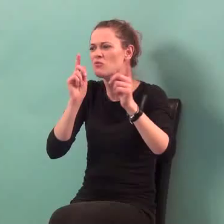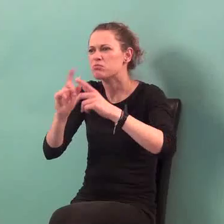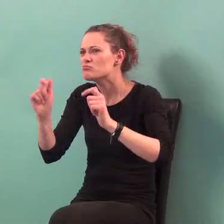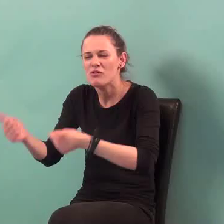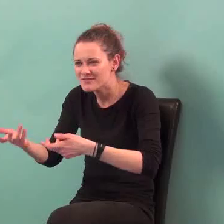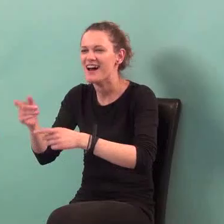"Co się stało?"